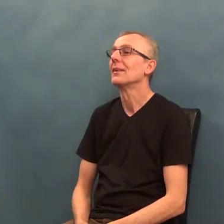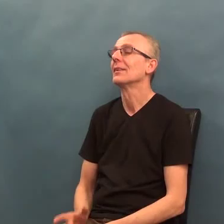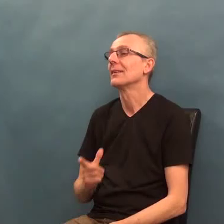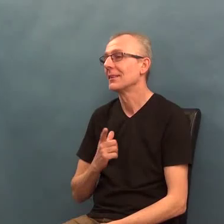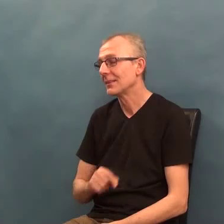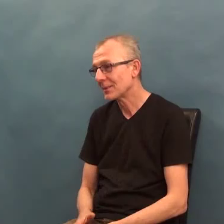Aha.